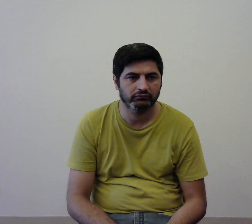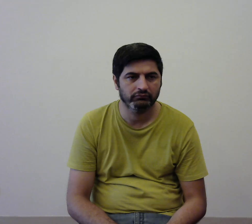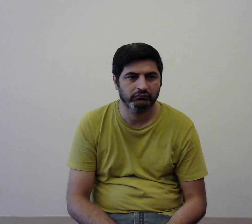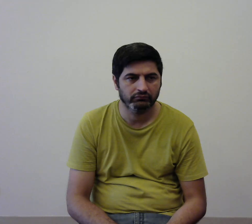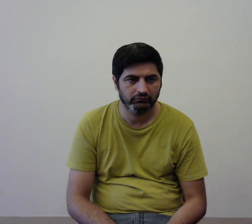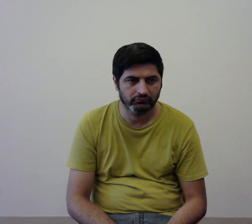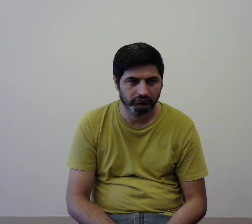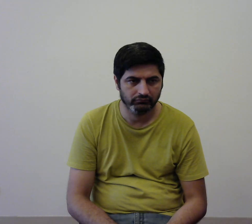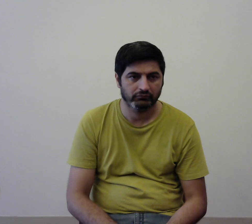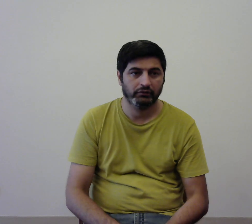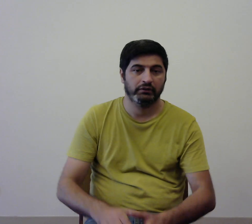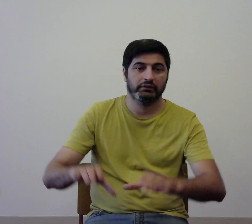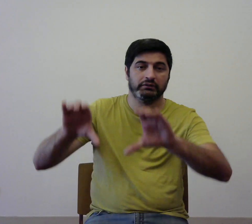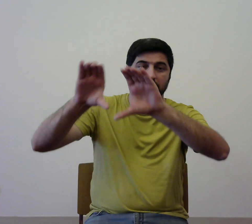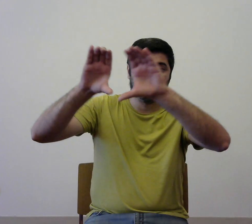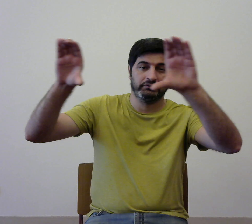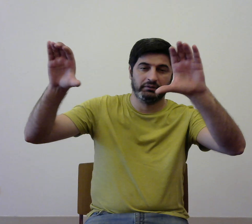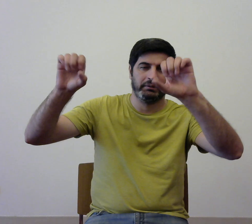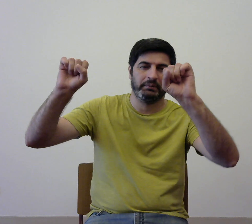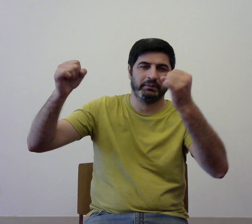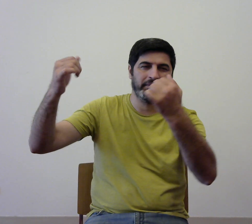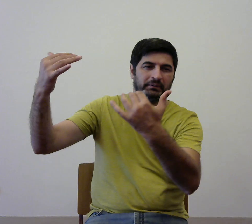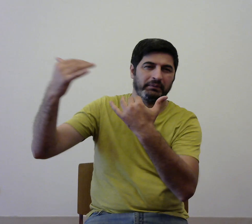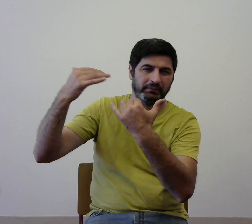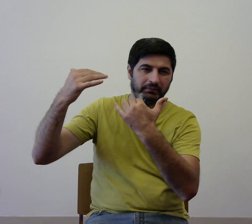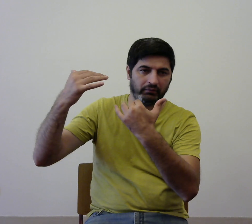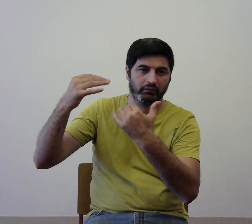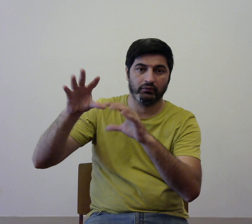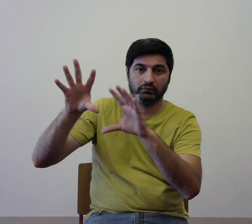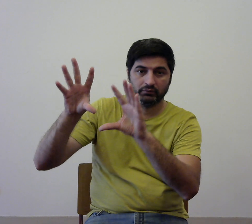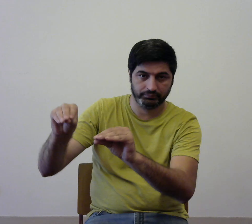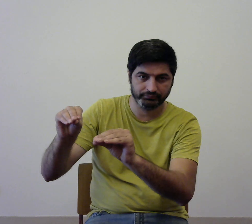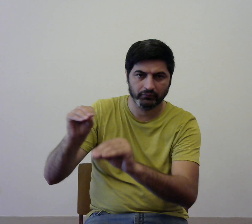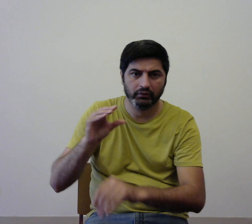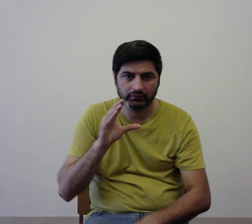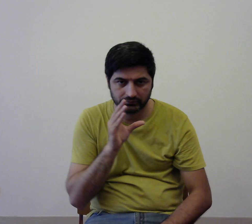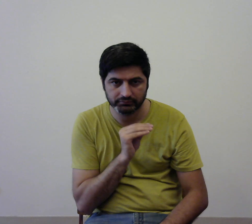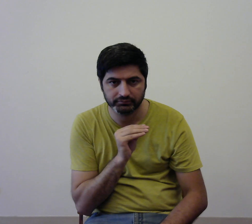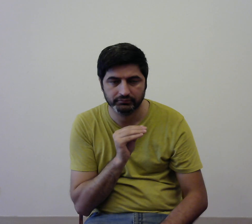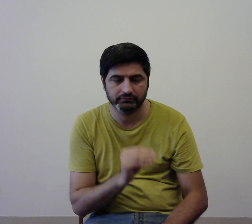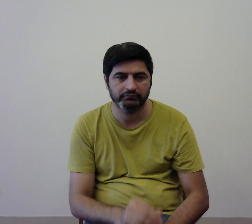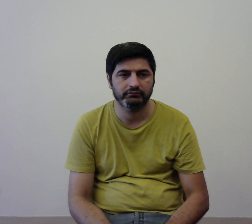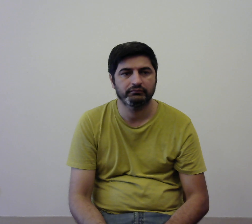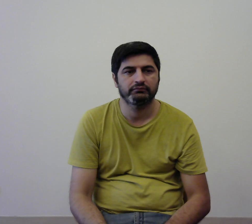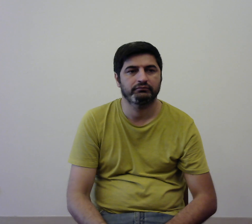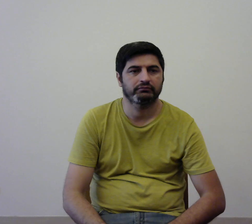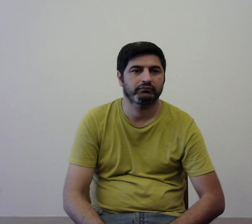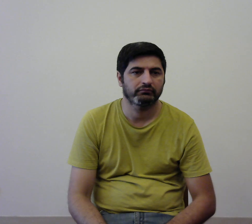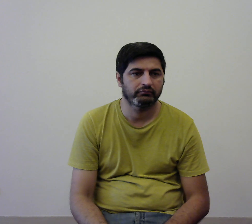Kondisioneri söndürə bilərsinizmi?